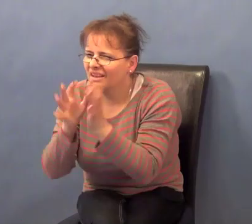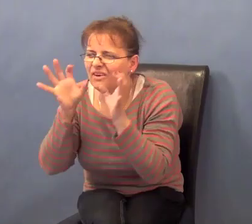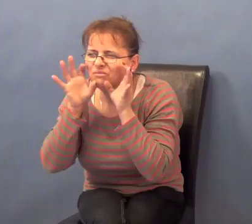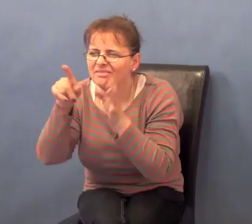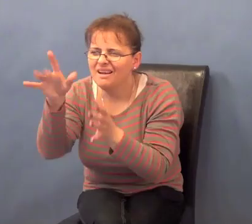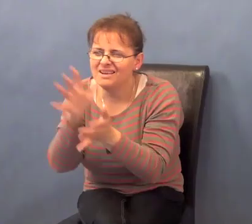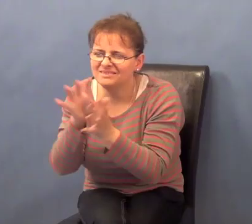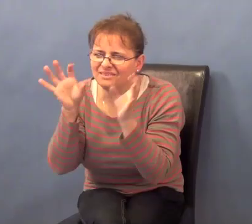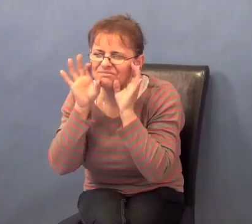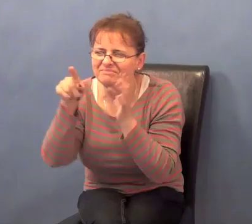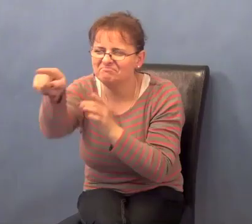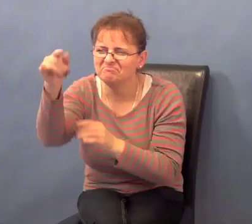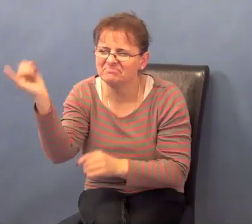To u ciebie charakterystyczne - rumieńce na policzkach.